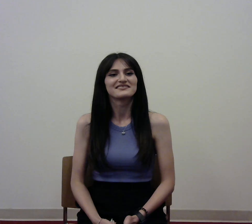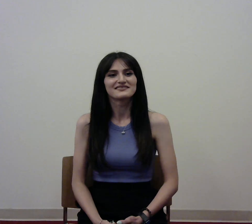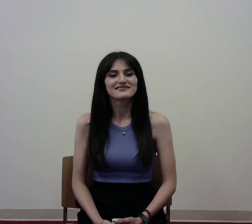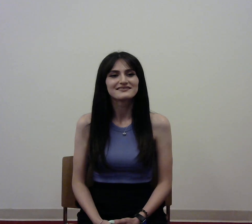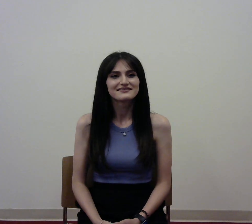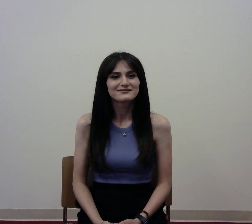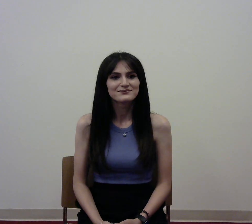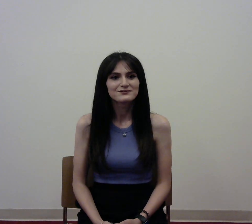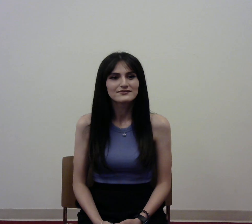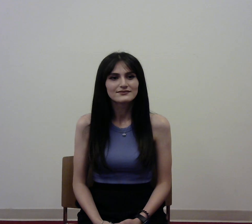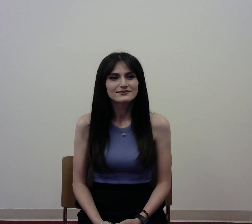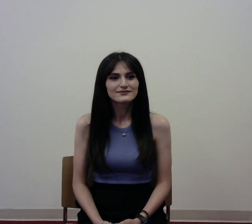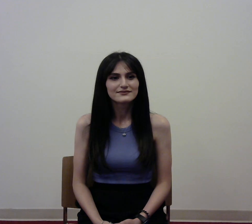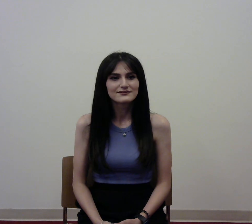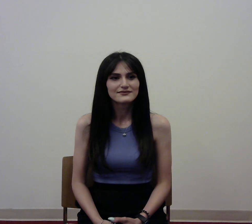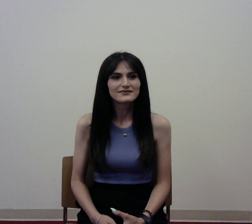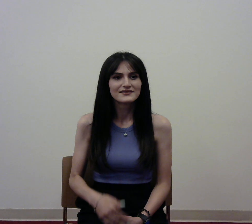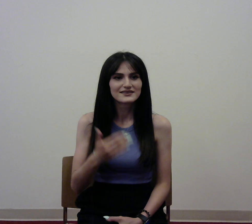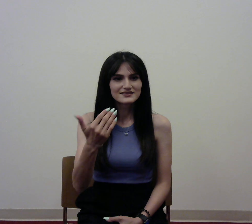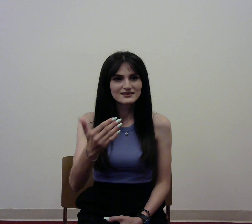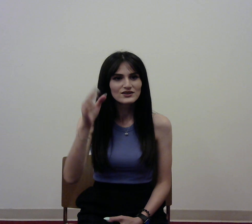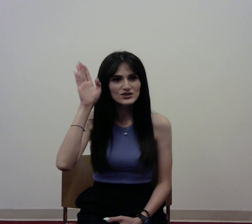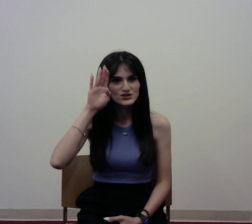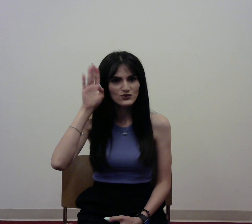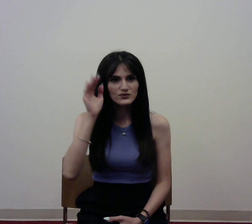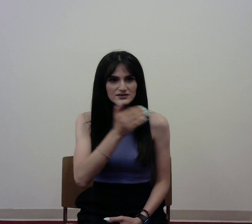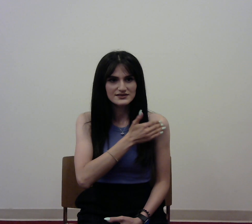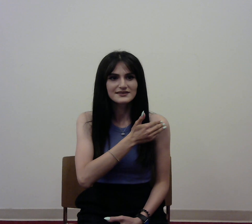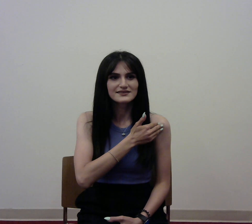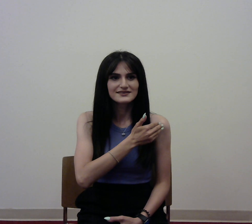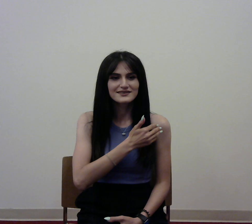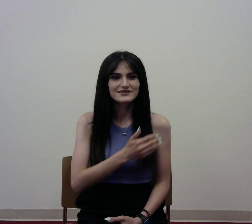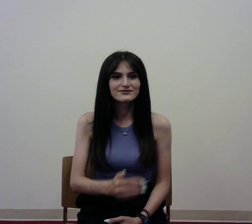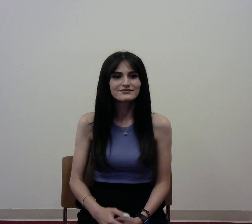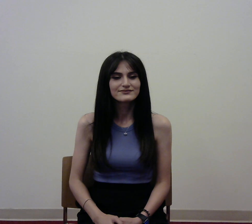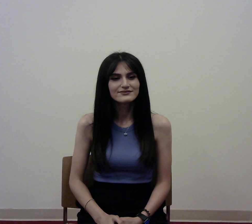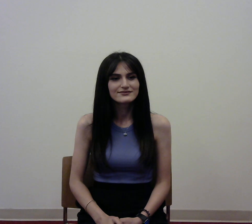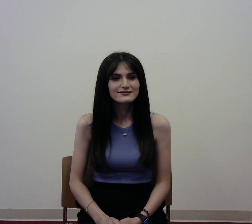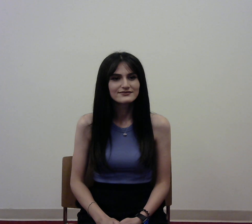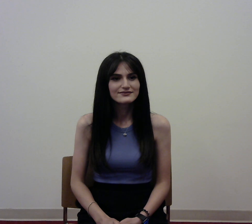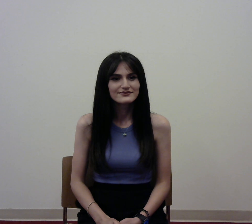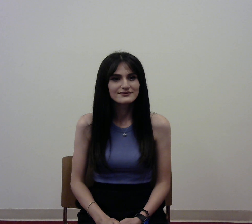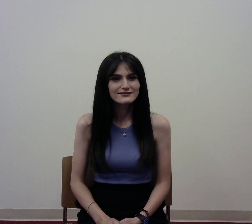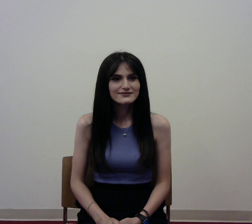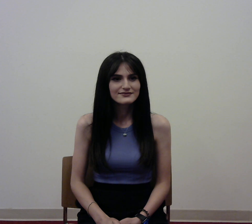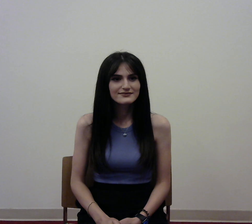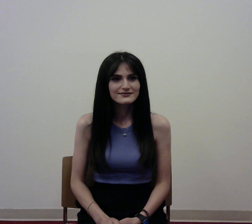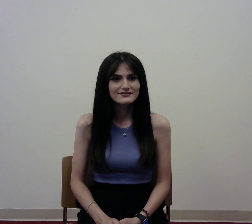Siz su istəyirsiniz?